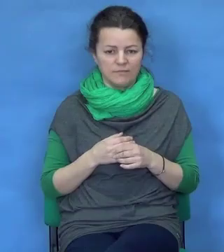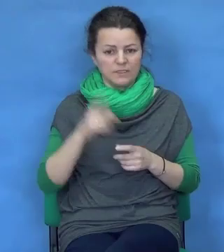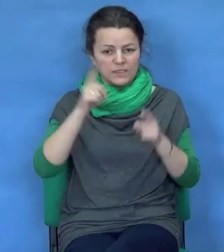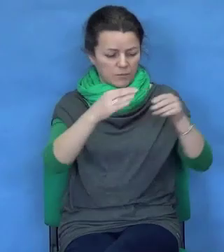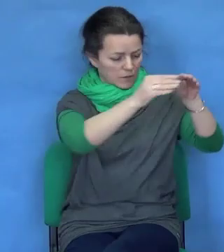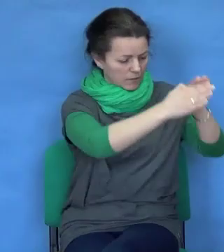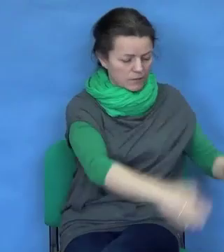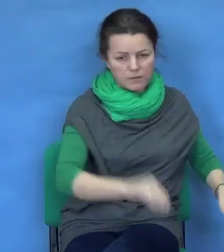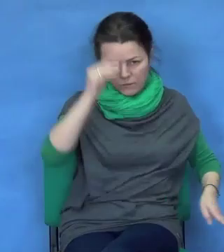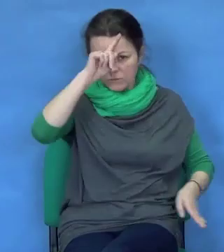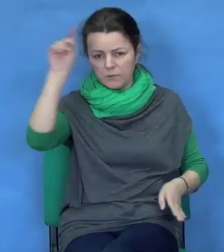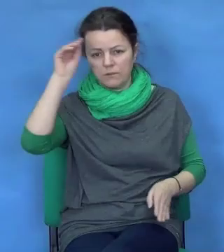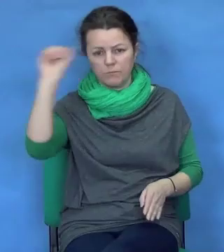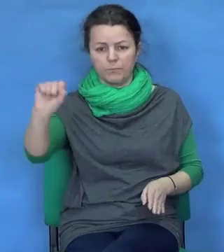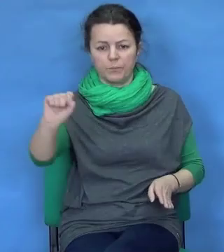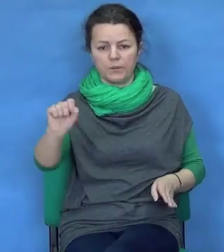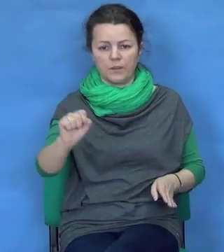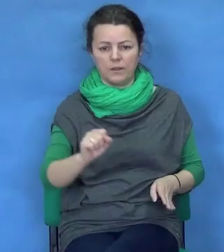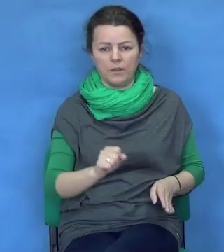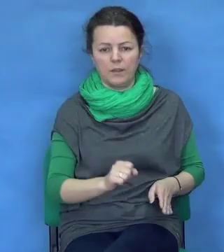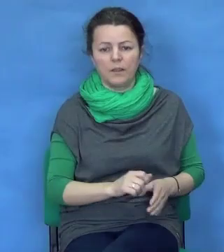Czasami stawia się takie znaki, żeby uprzedzić ludzi.